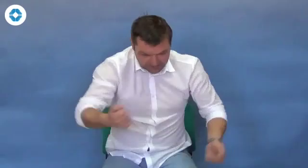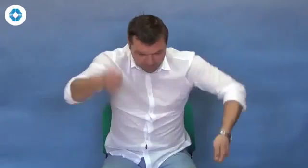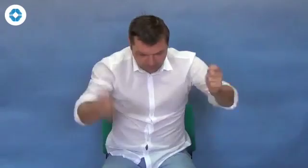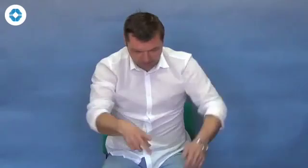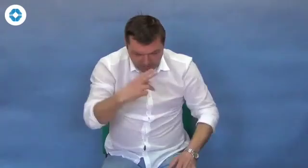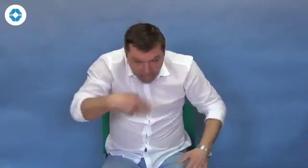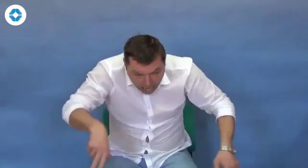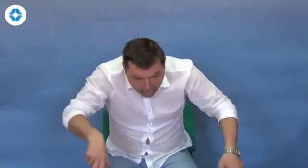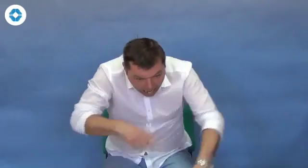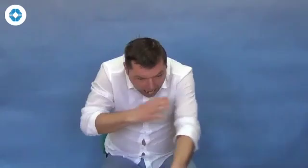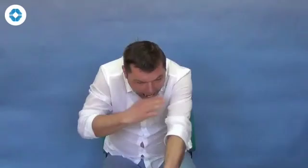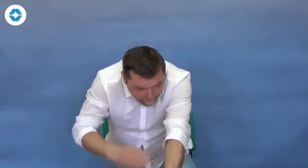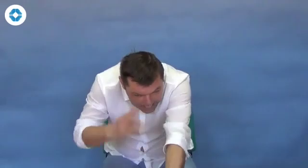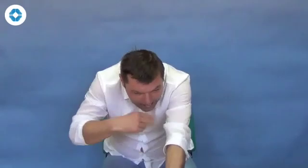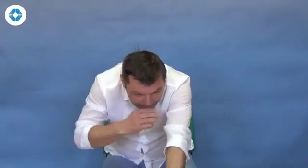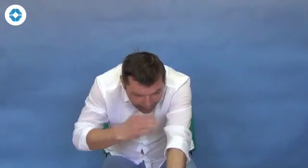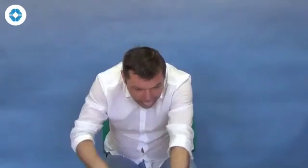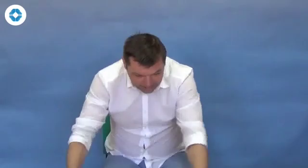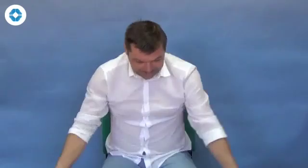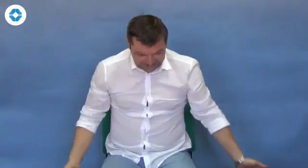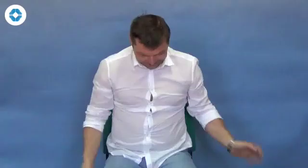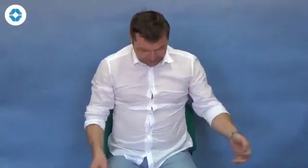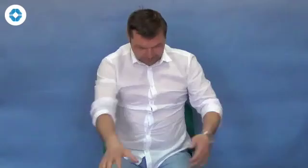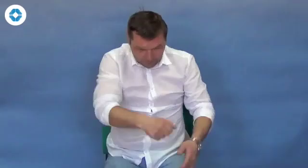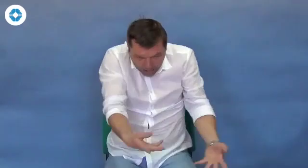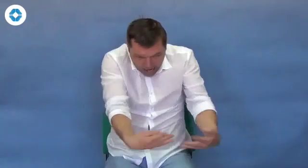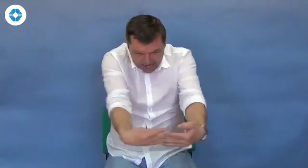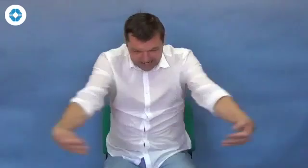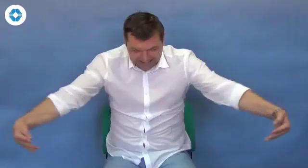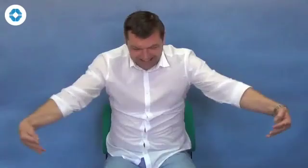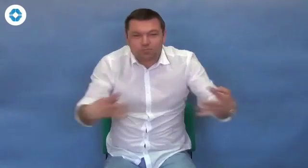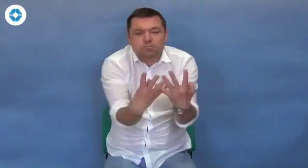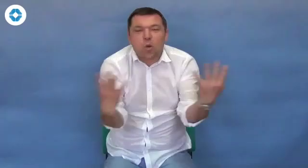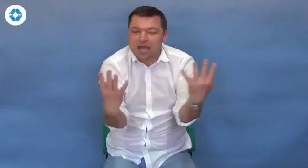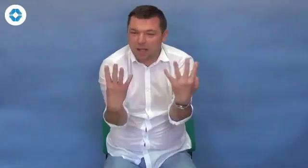Tata z przerażeniem zauważył, że ktoś wziął część płotu.